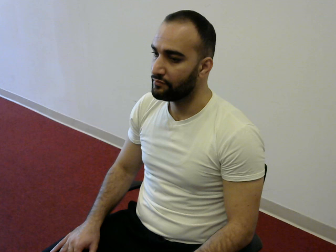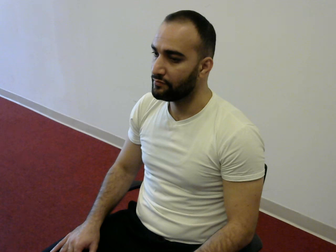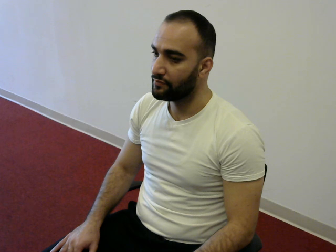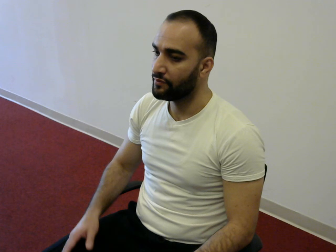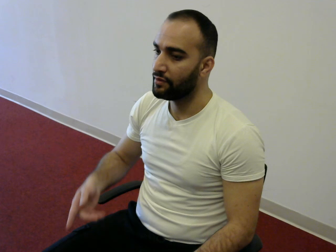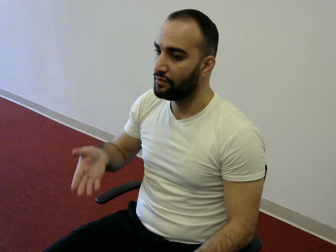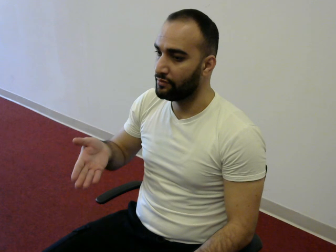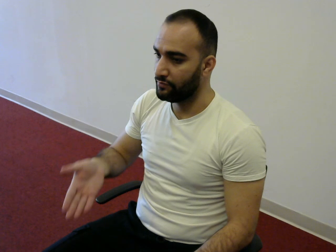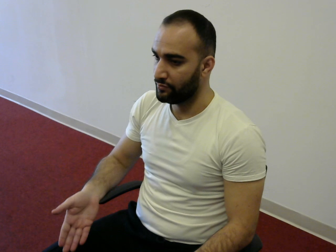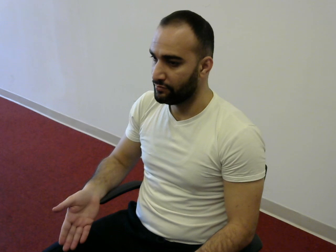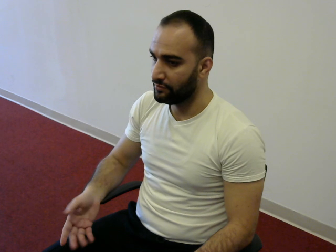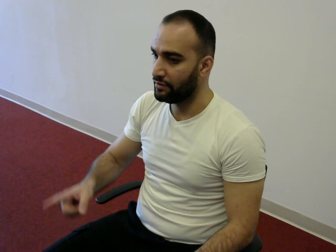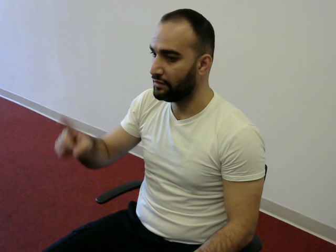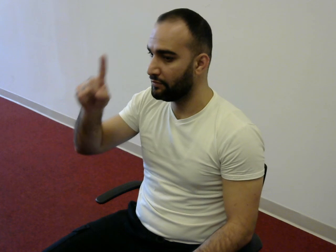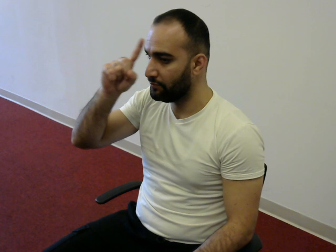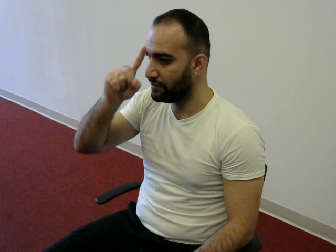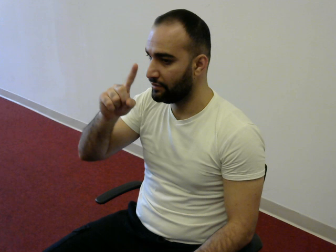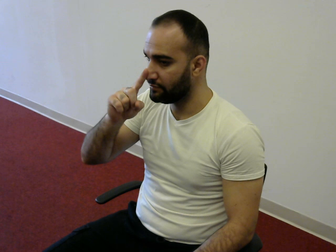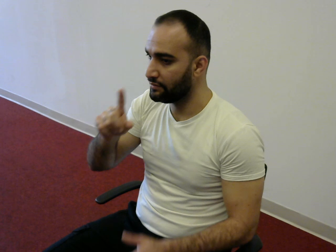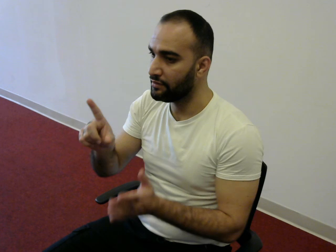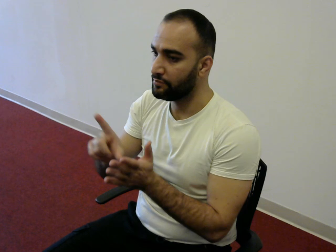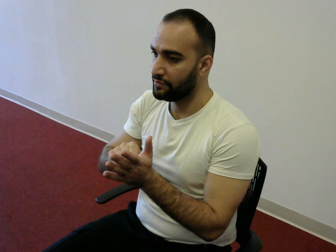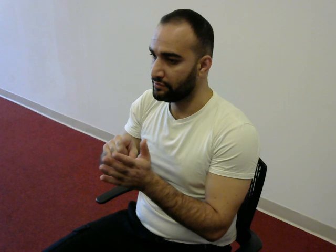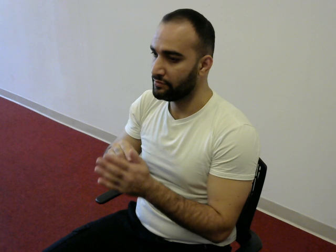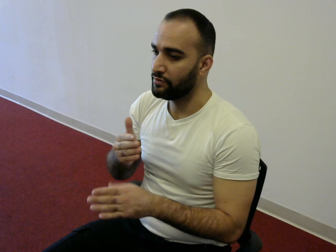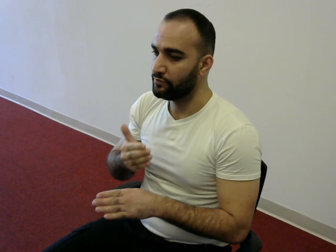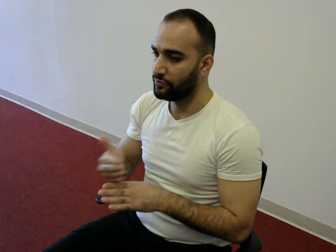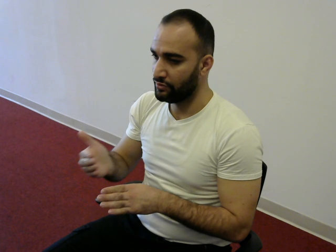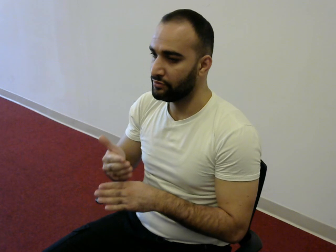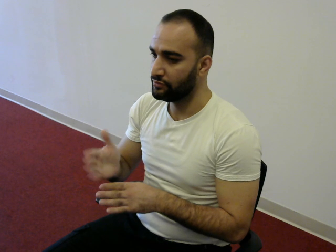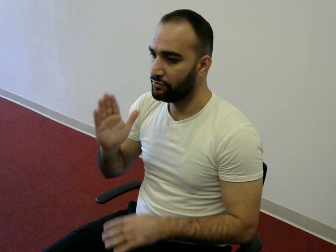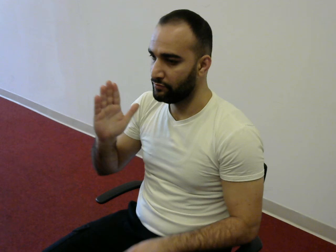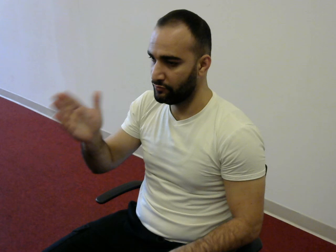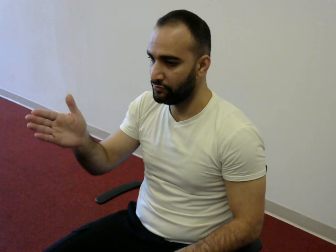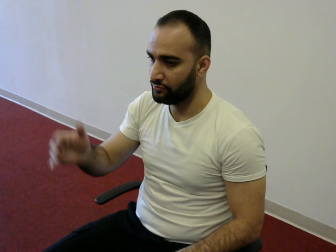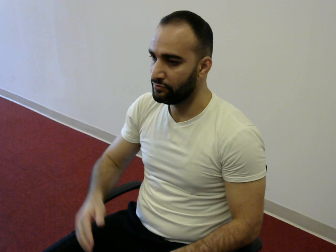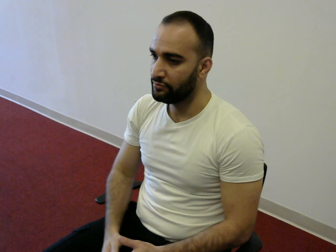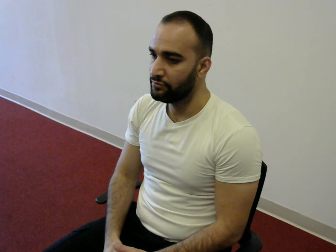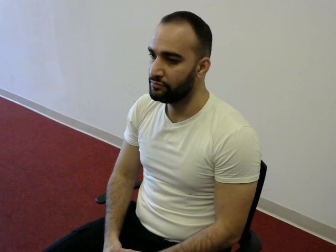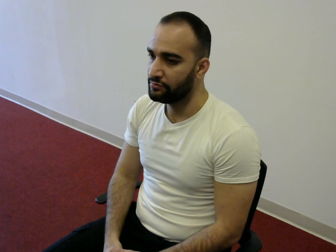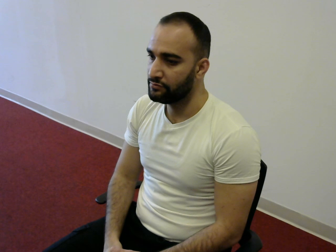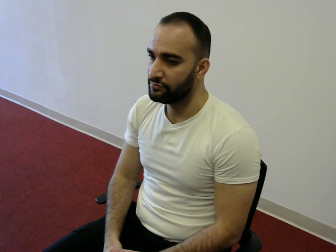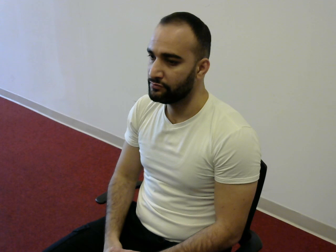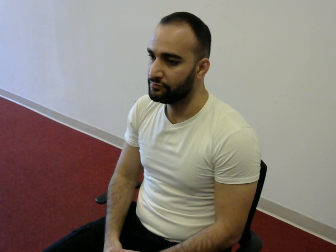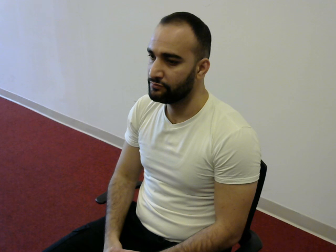Bu ay pensiyalar gecikəcək